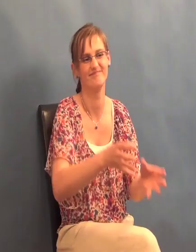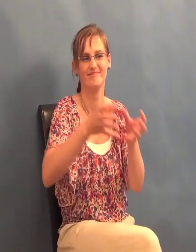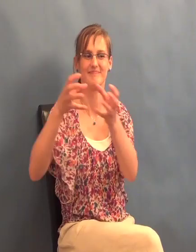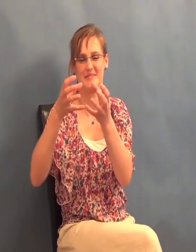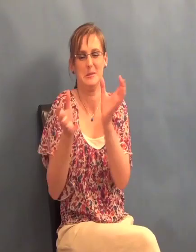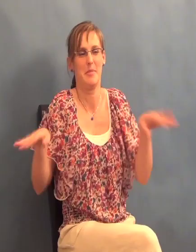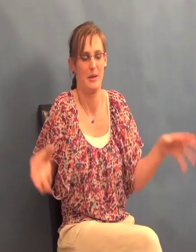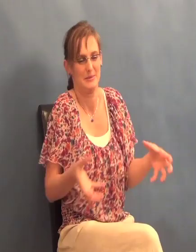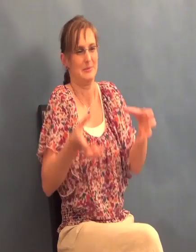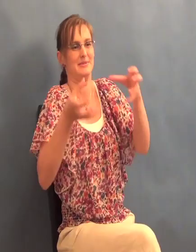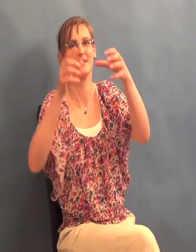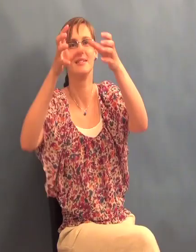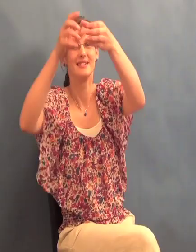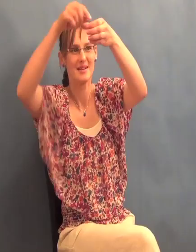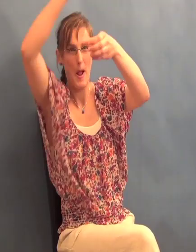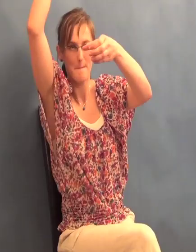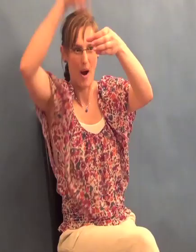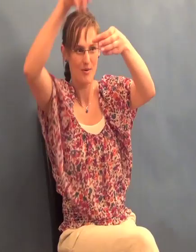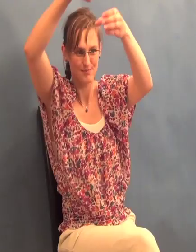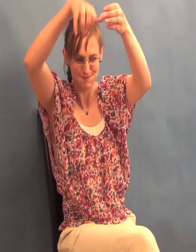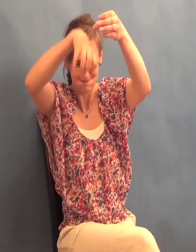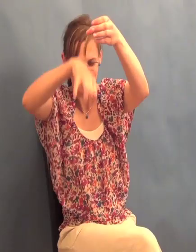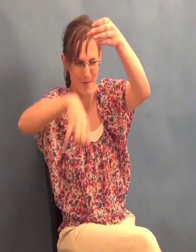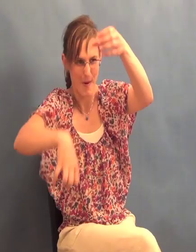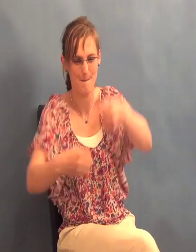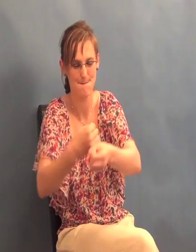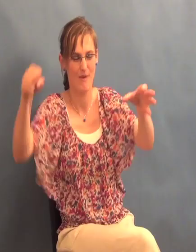Ptaszek bierze kulę i wrzuca ją do rury. Kula przelatuje przez rurę i nagle huk.